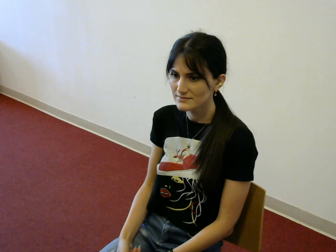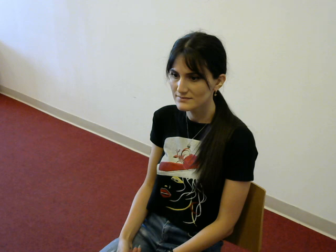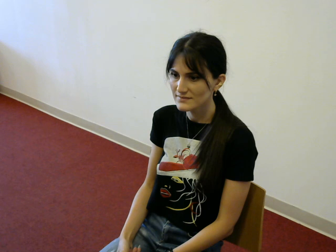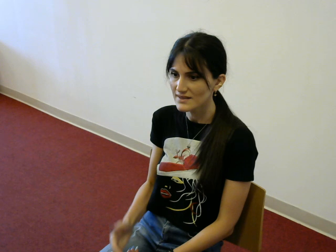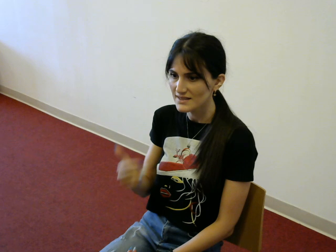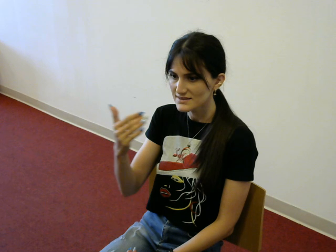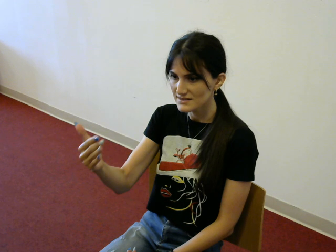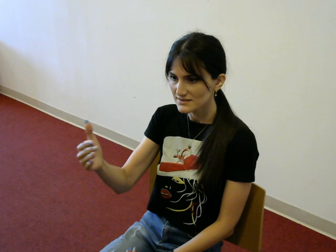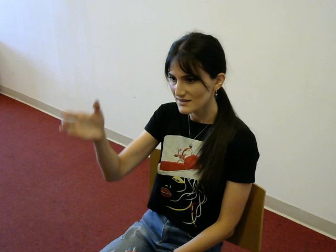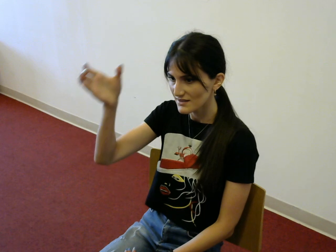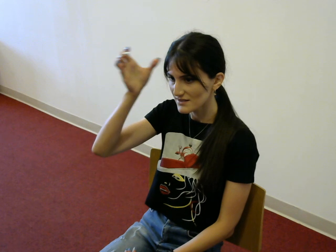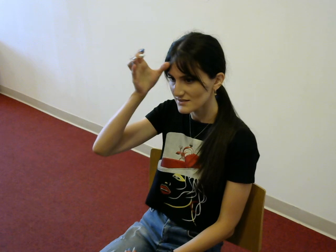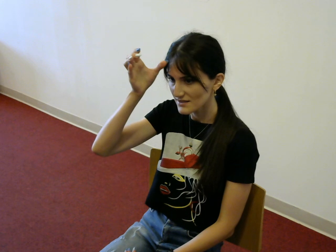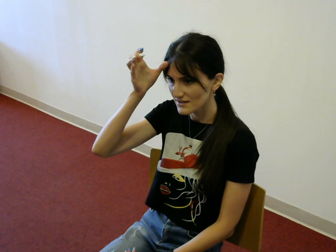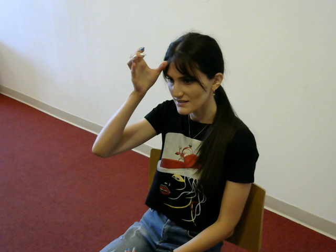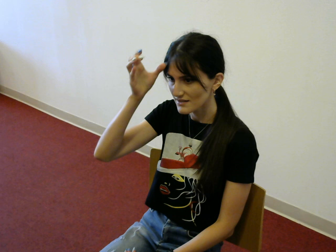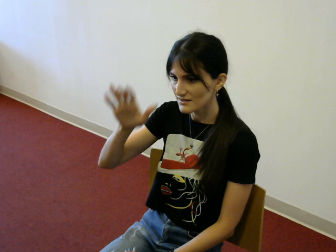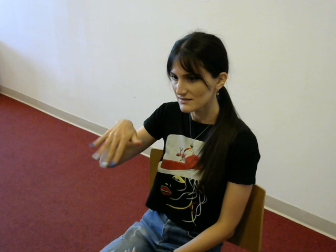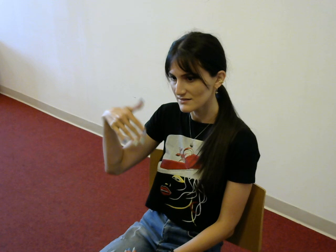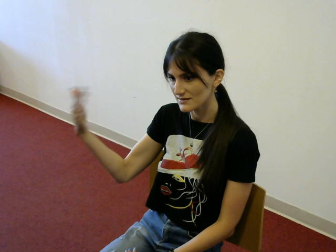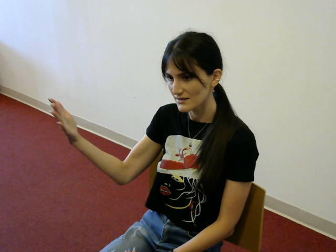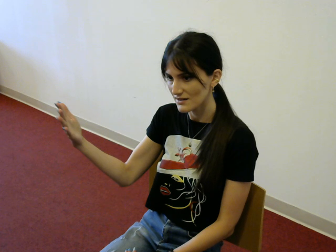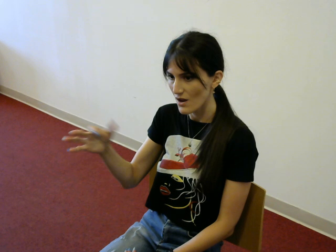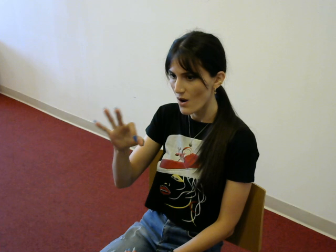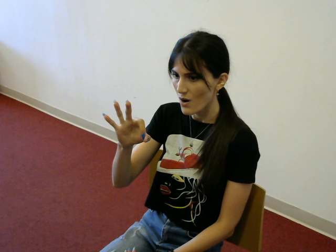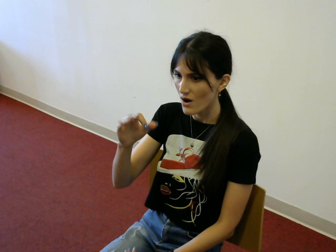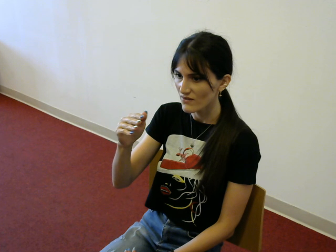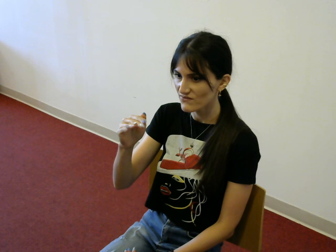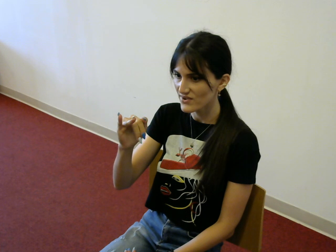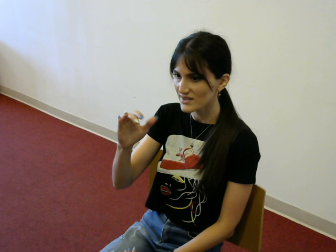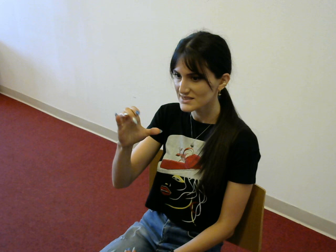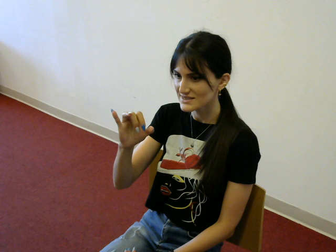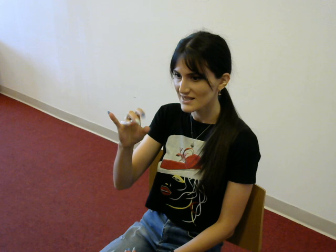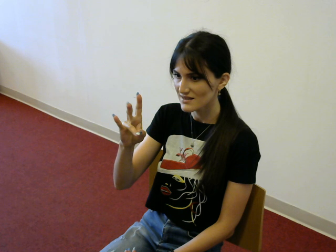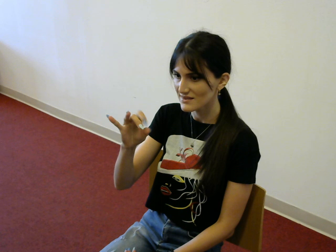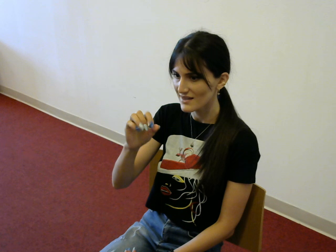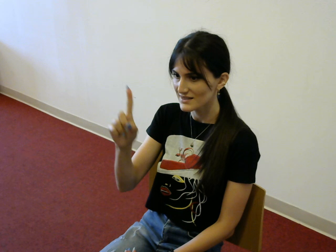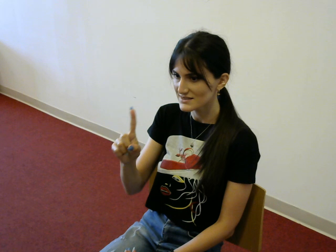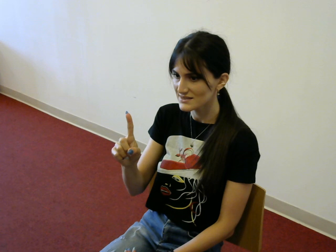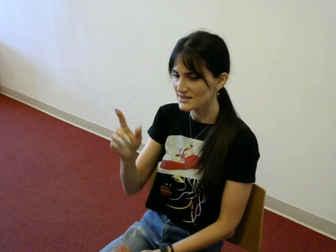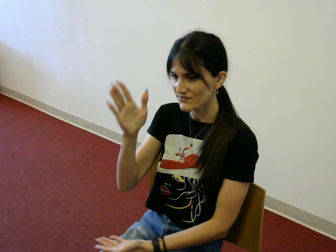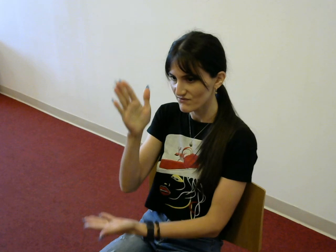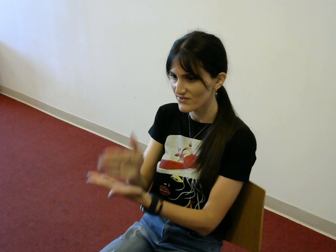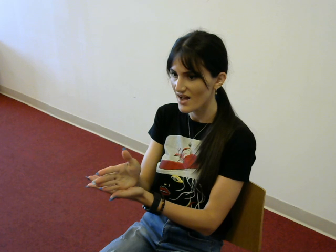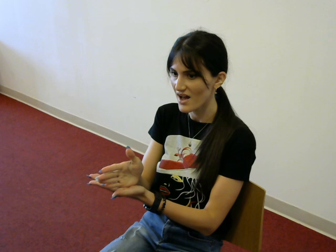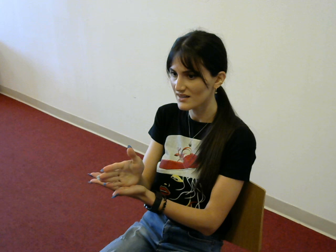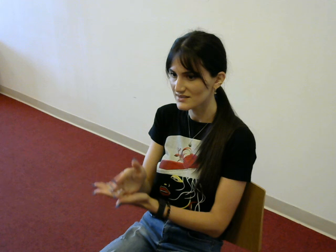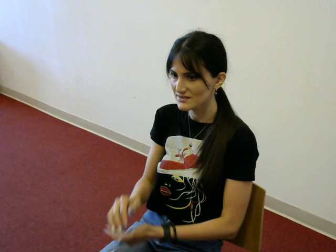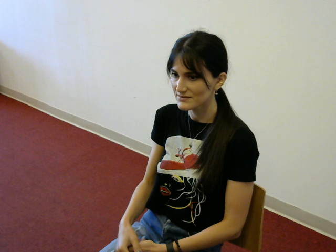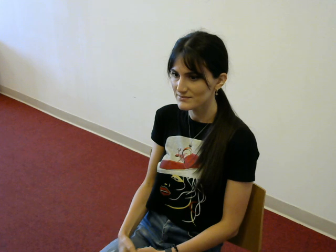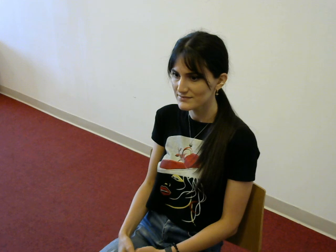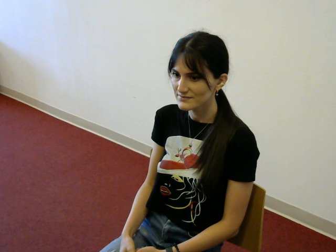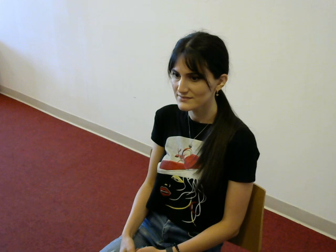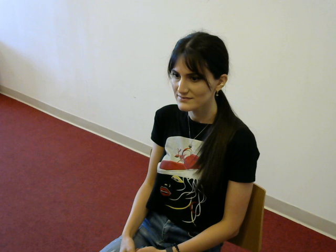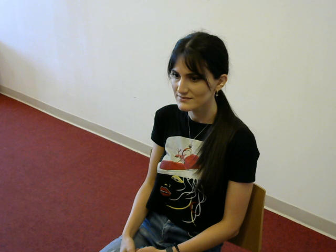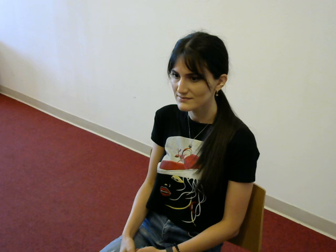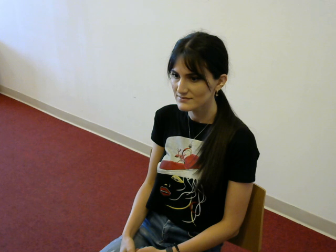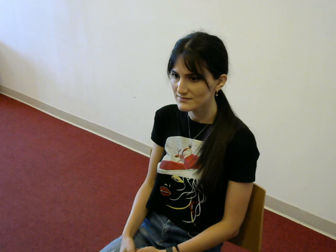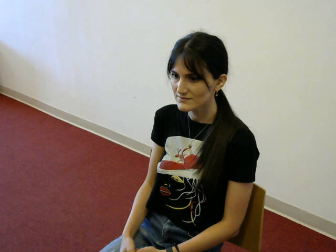Sizin Elmlər Akademiyası tərəfdə ofisiniz varmı?